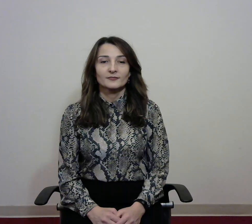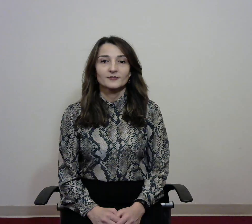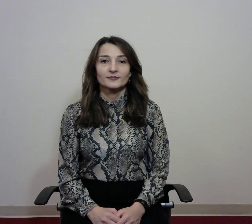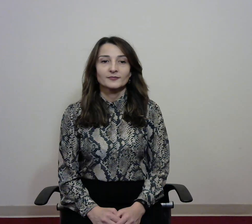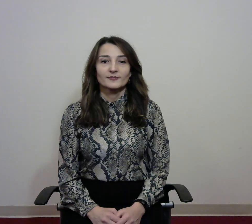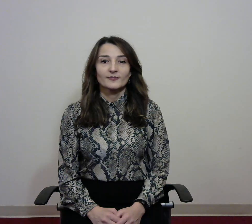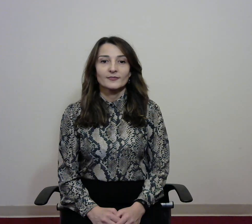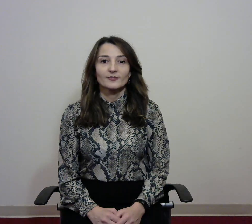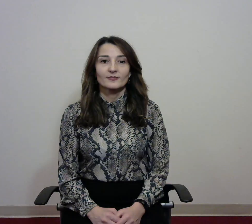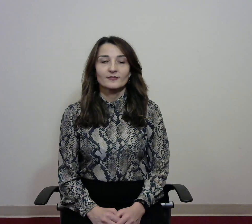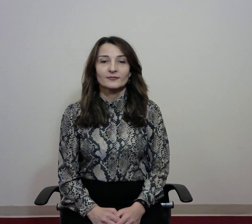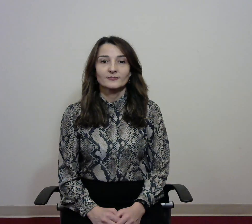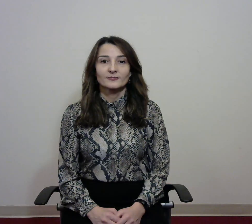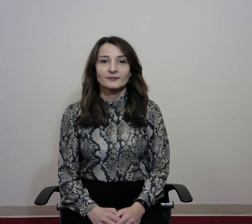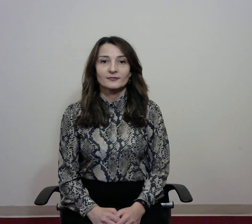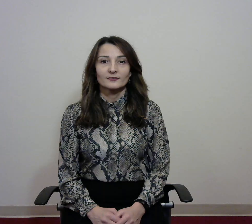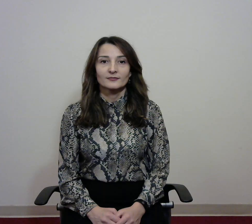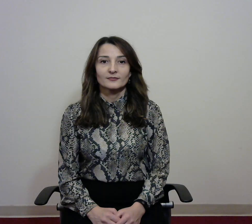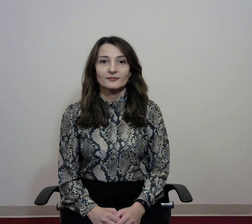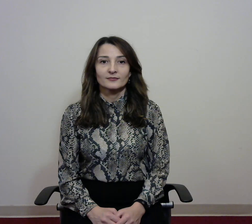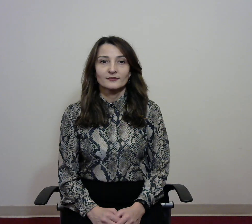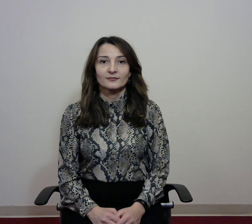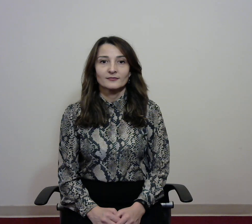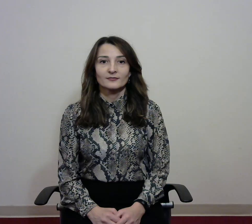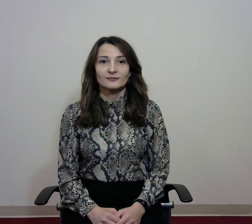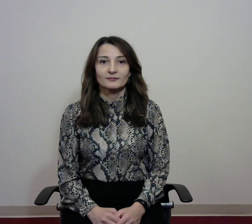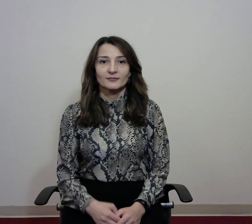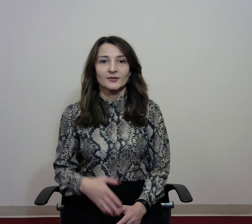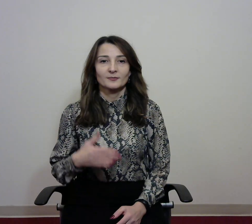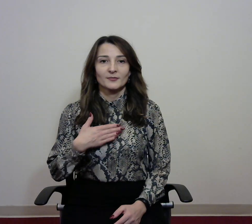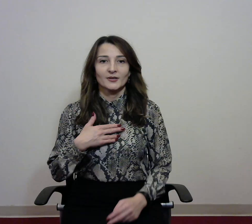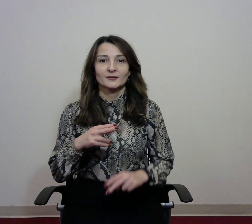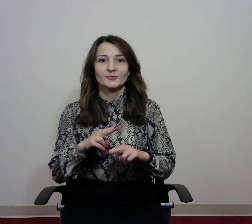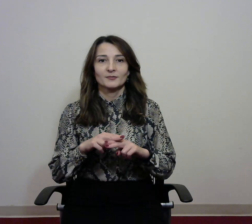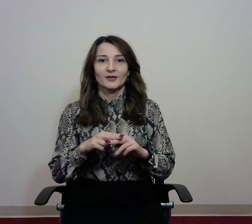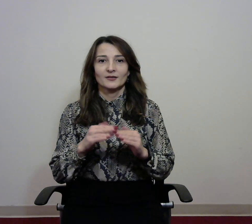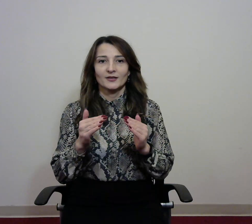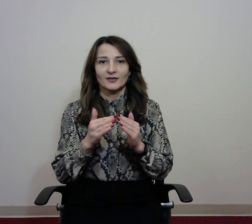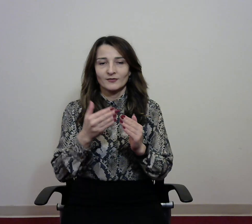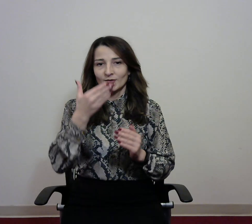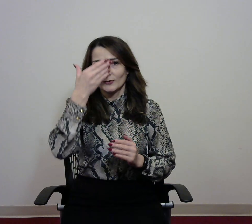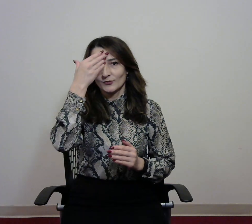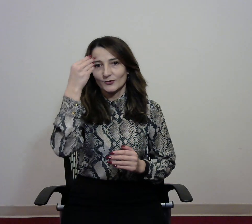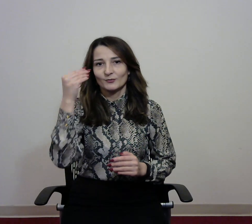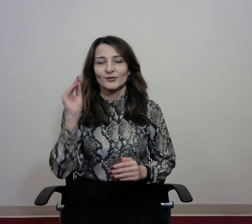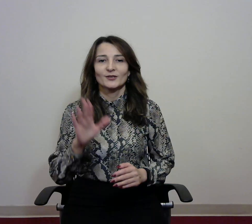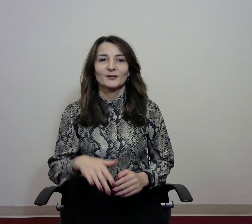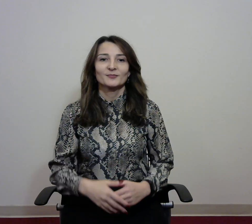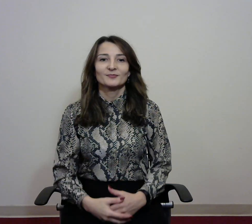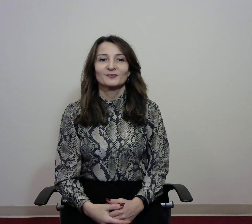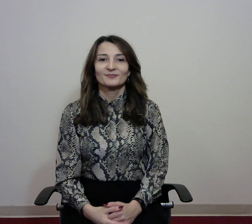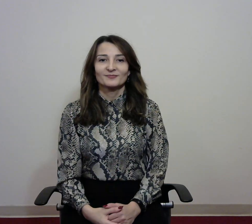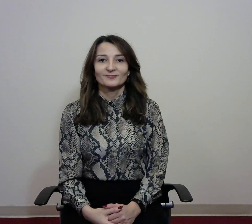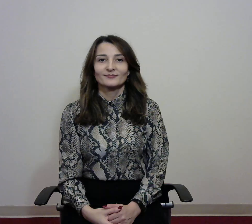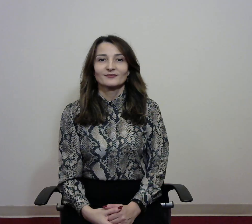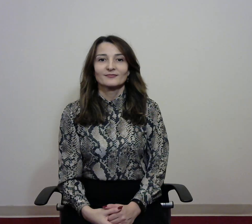Mən şəxsiyyət vəsiqəsini evdə unutmuşam